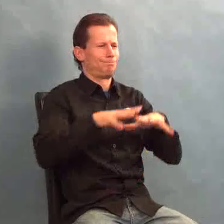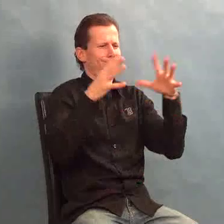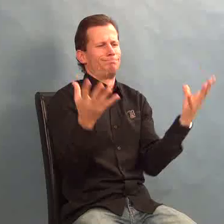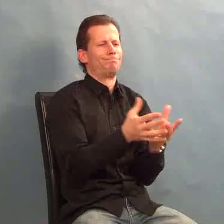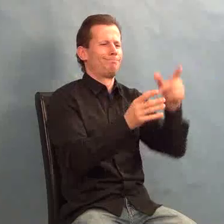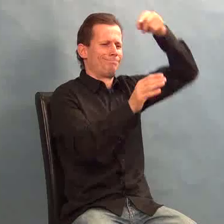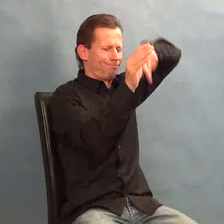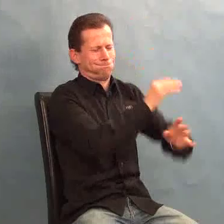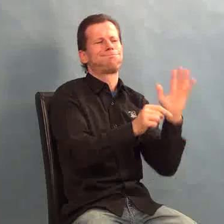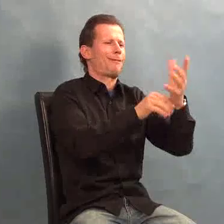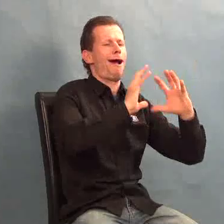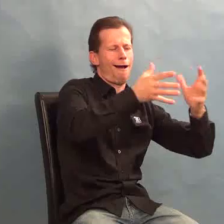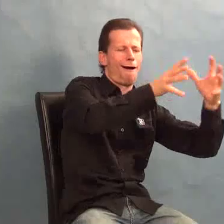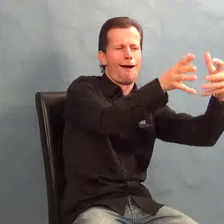Kot z kulą w brzuchu wypadł z rynny i potoczył się w dół.